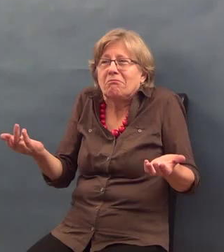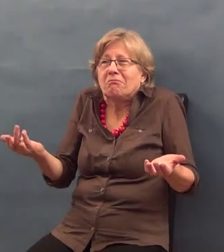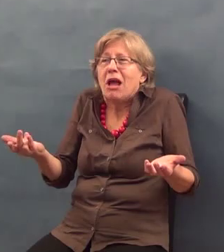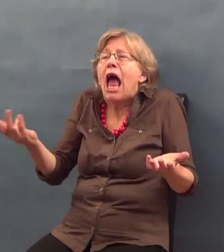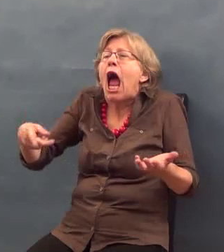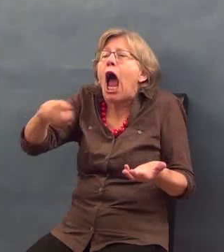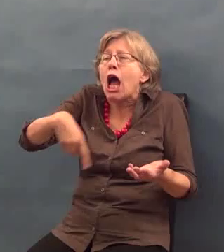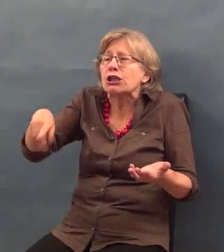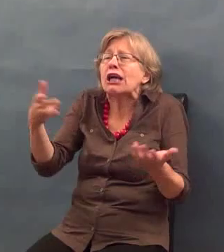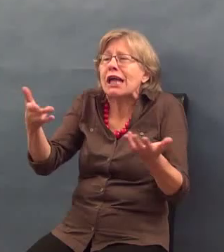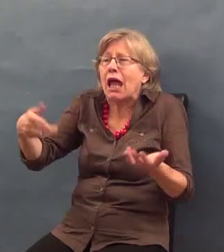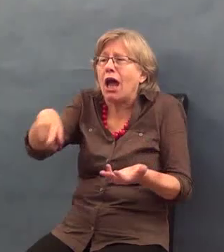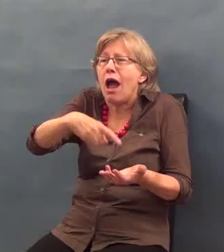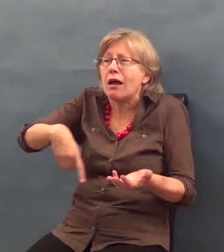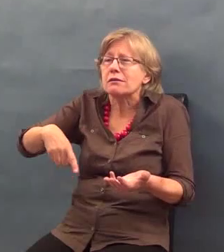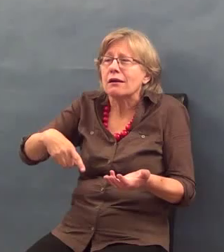Nie wiedział gdzie jest kosz.